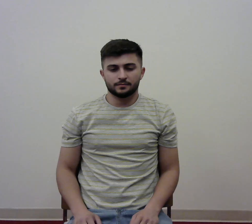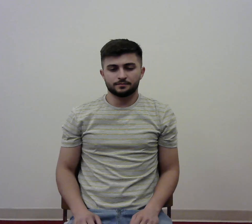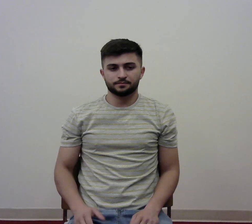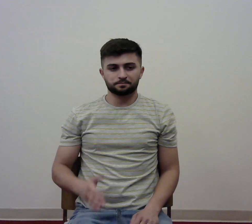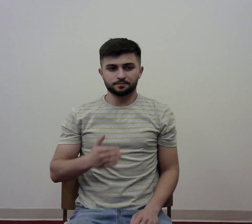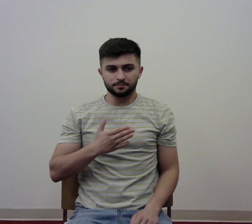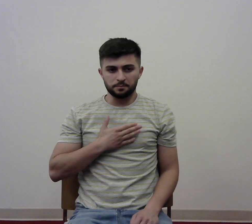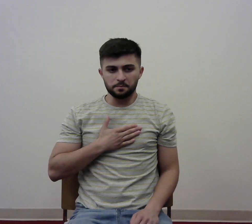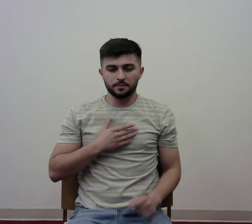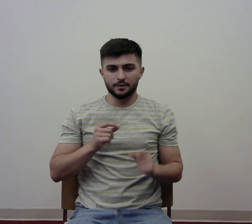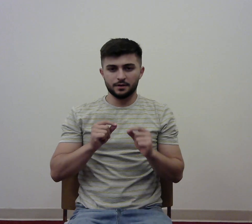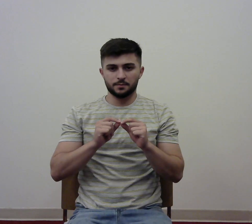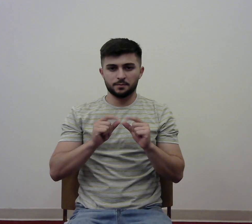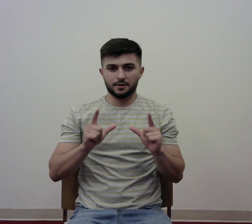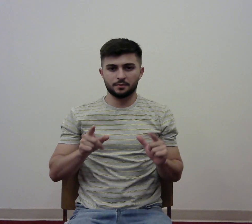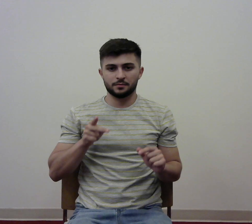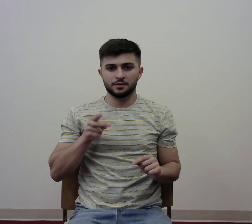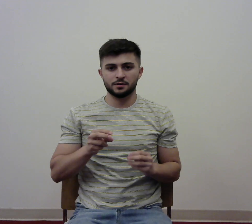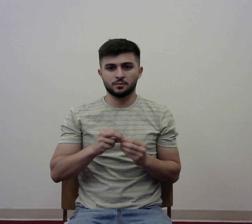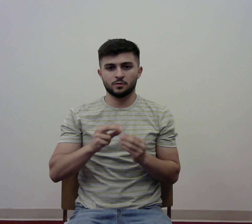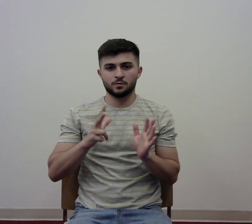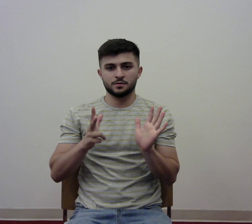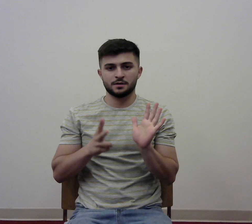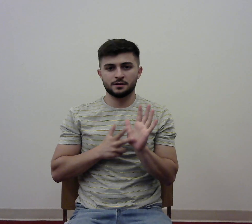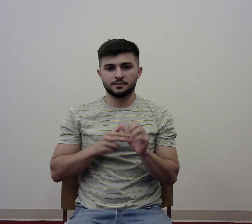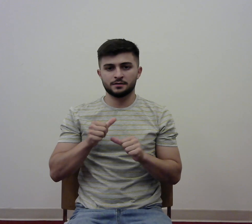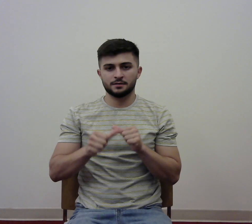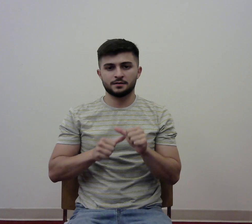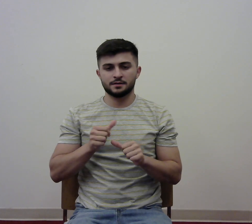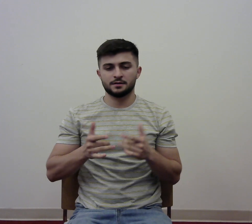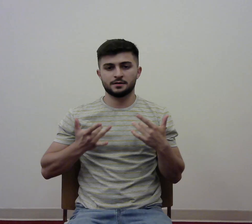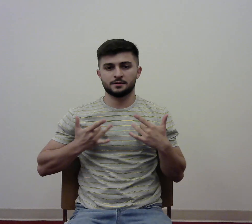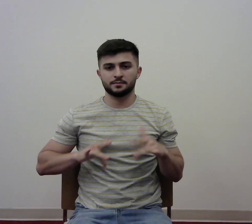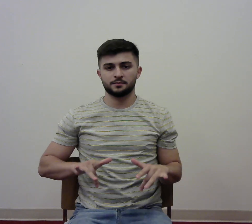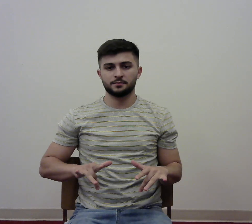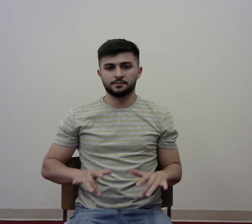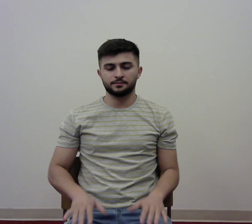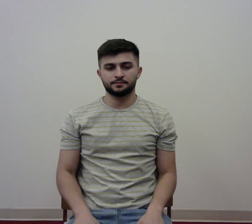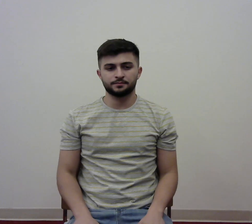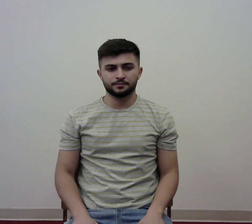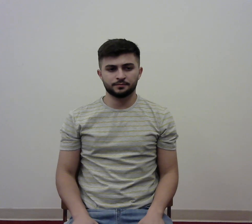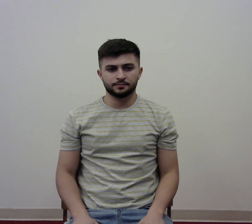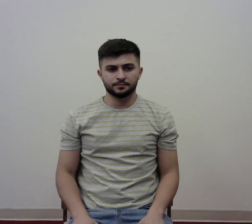Mən məktəbi 2018-ci ildə bitirmişəm